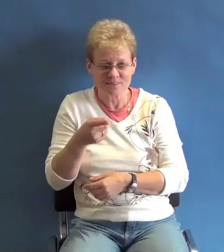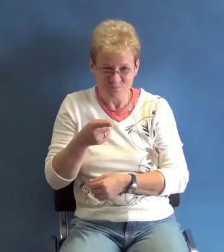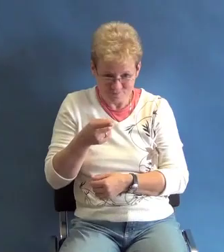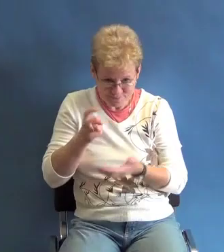Od razu?